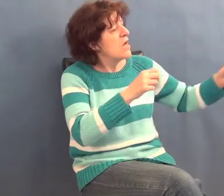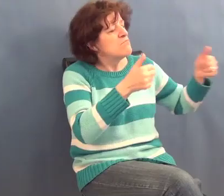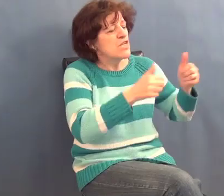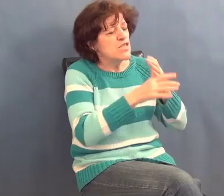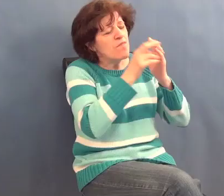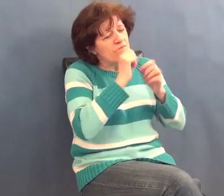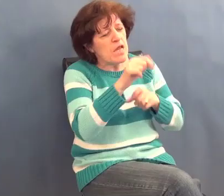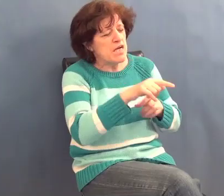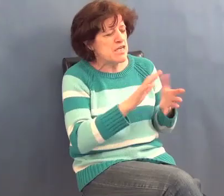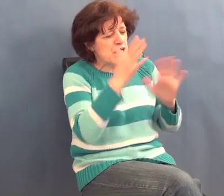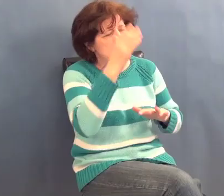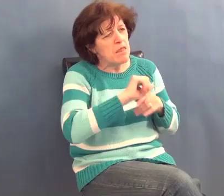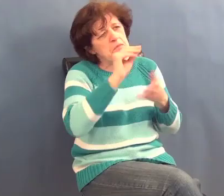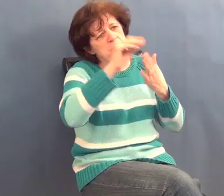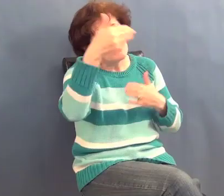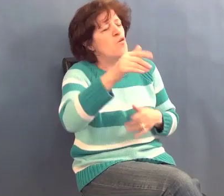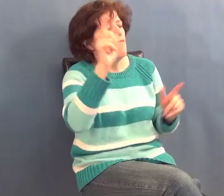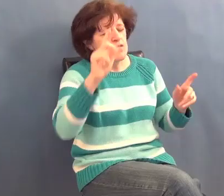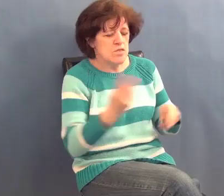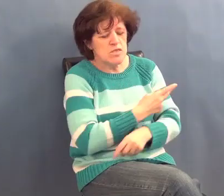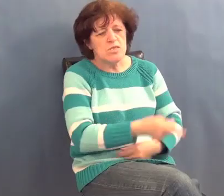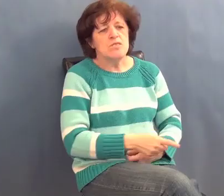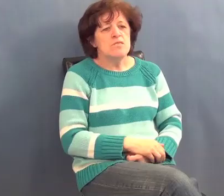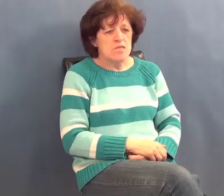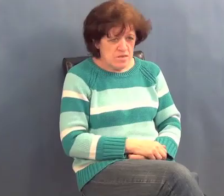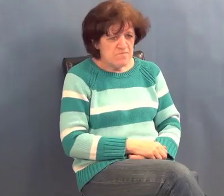Na przystanku są błyszczące schody i jest znak ostrzegawczy przed poślizgnięciem.